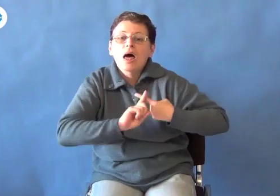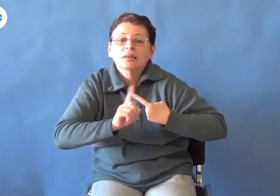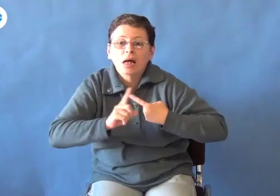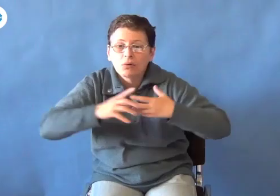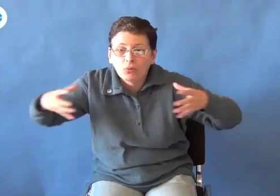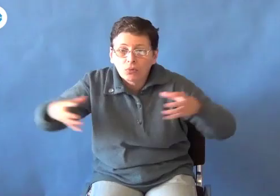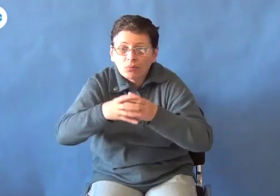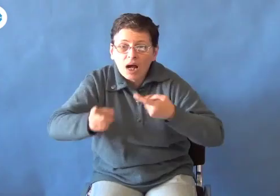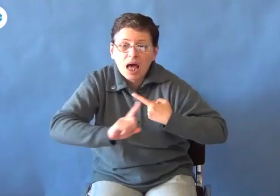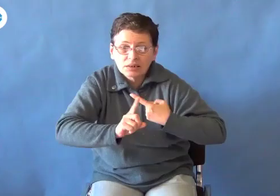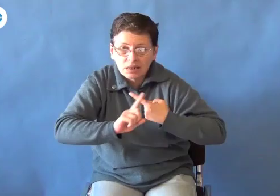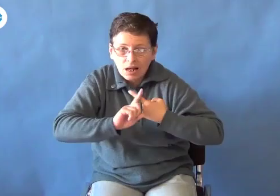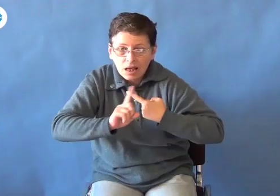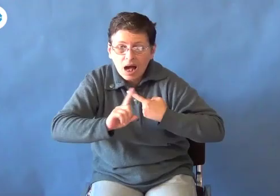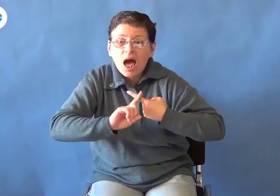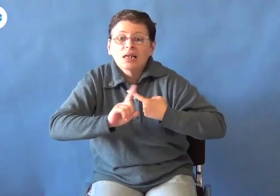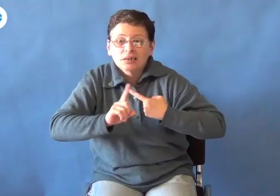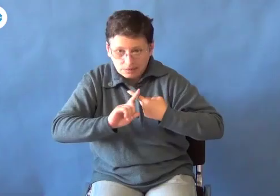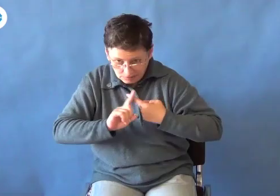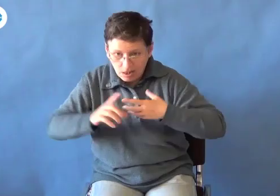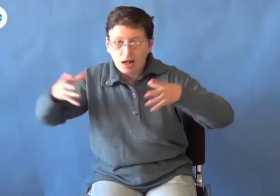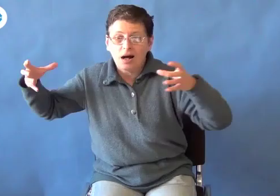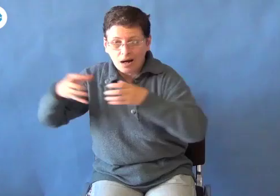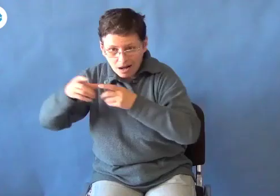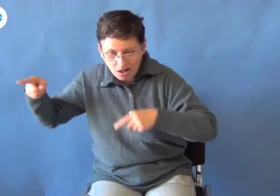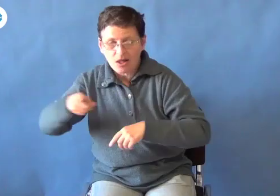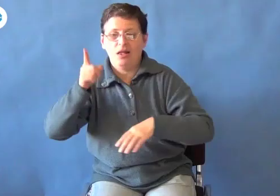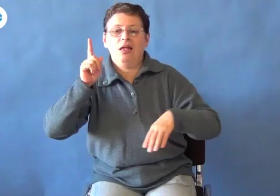Grupa harcerzy.